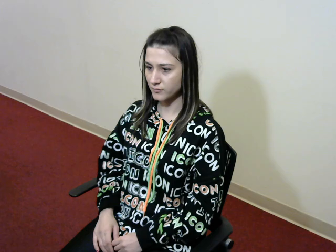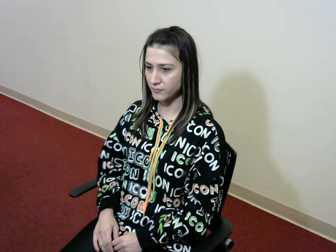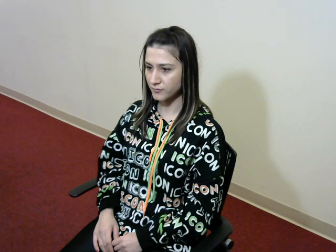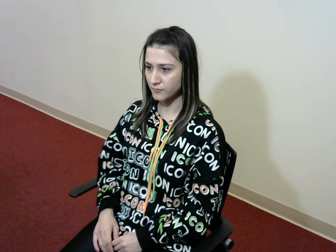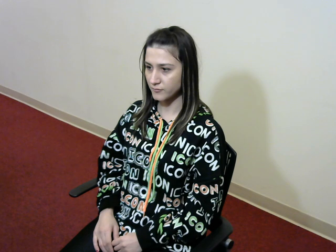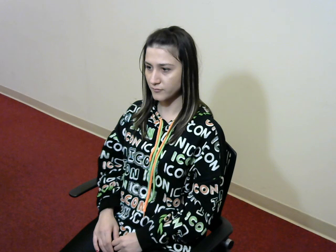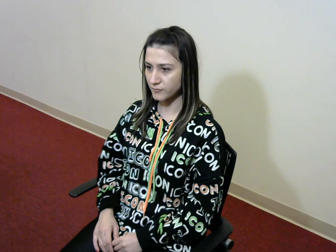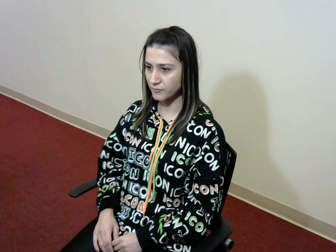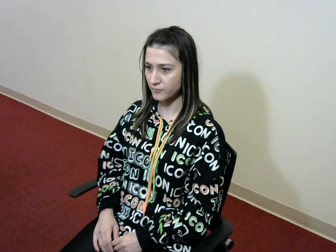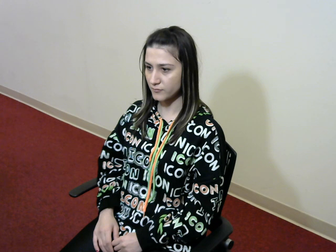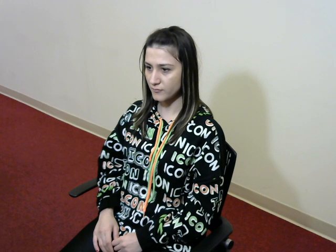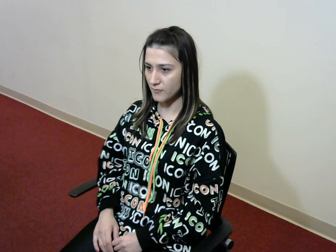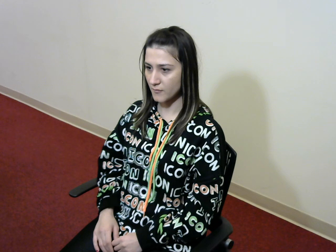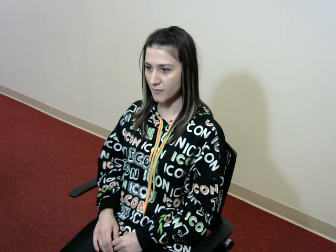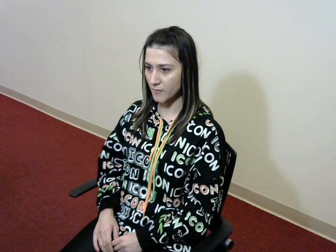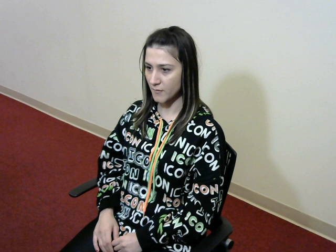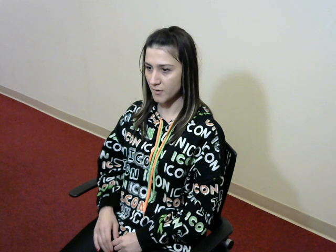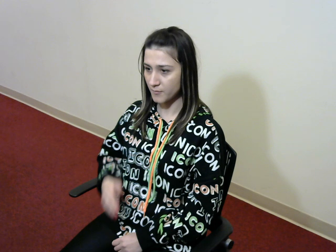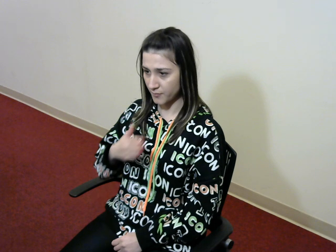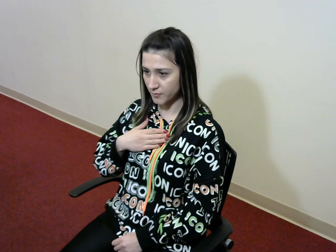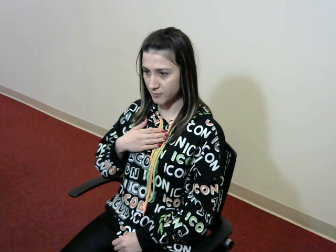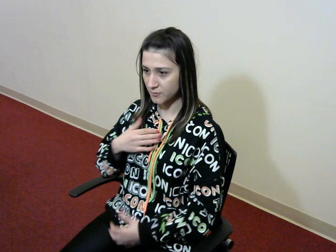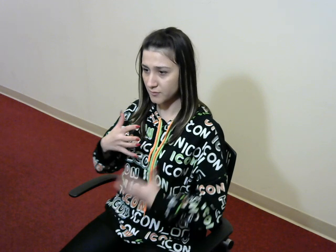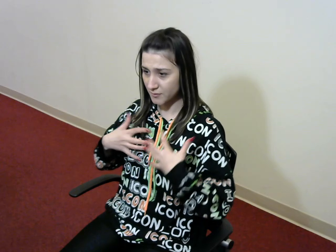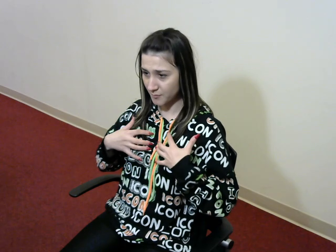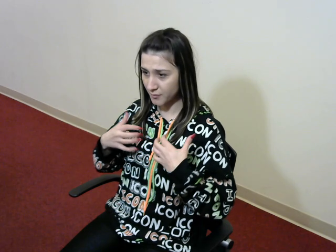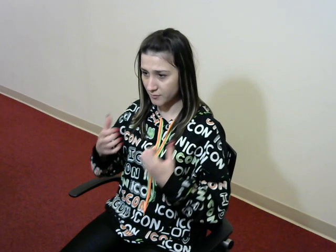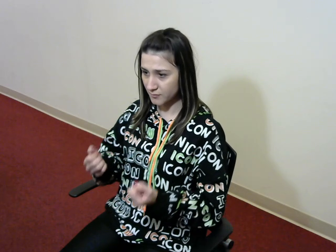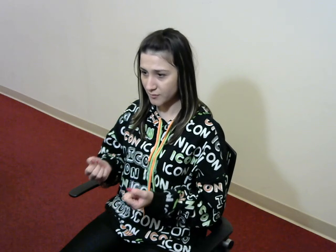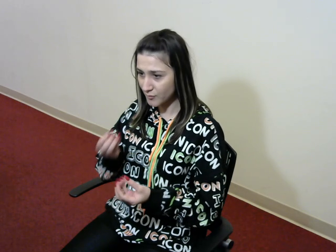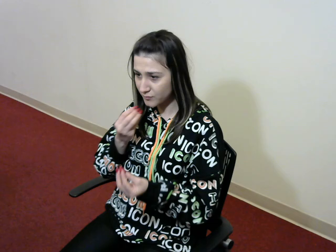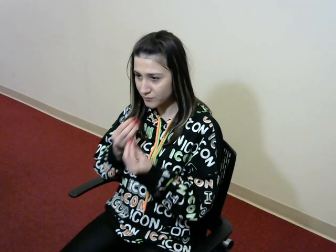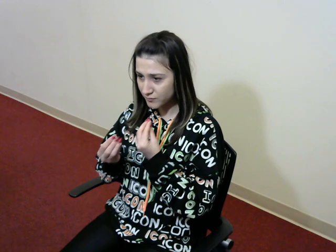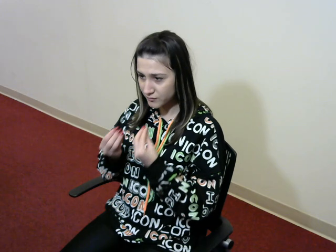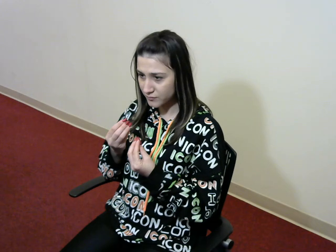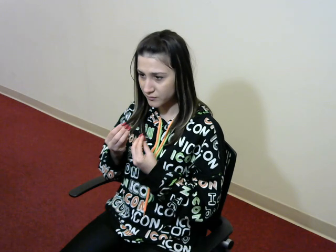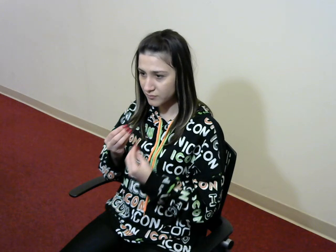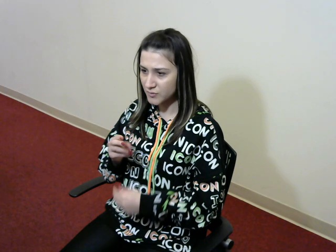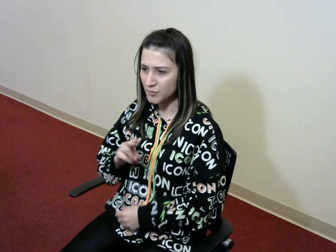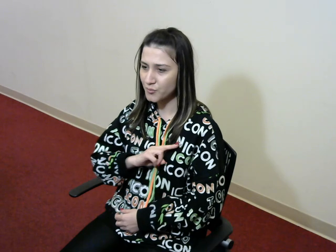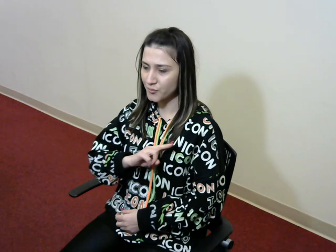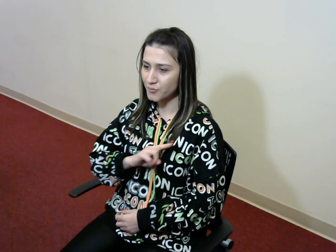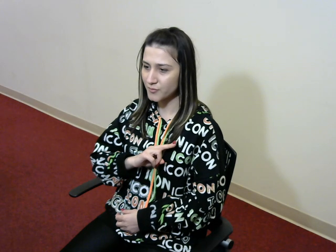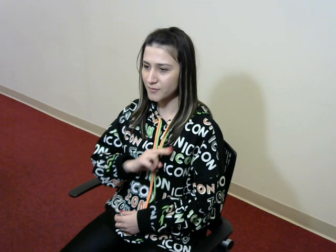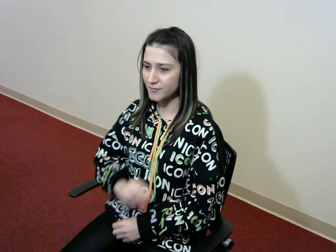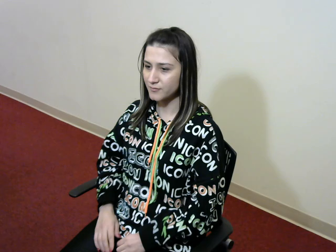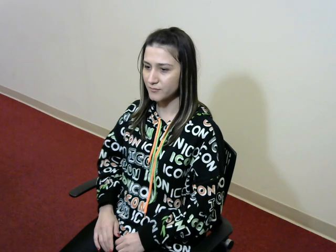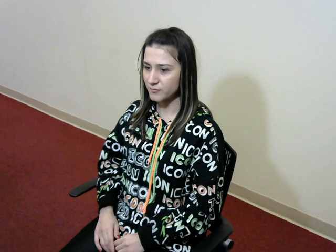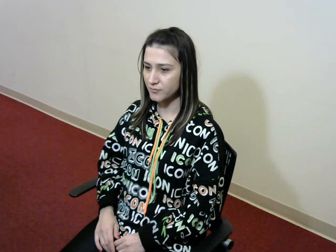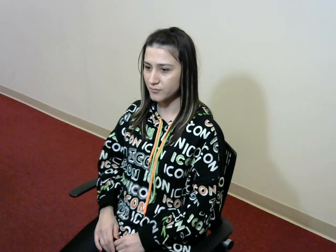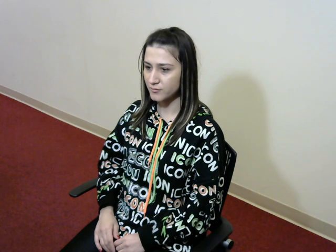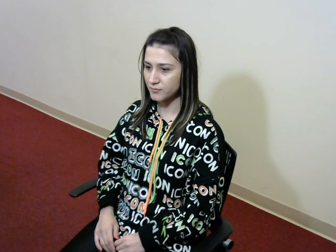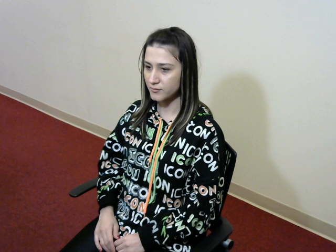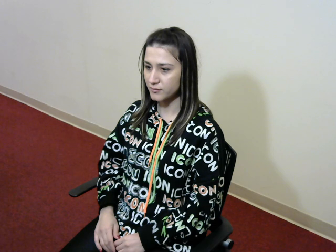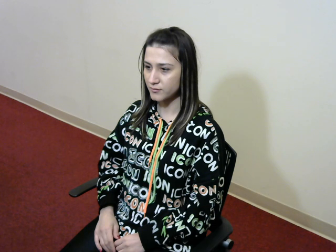Mən sağlam qidalanmağı sevirəm